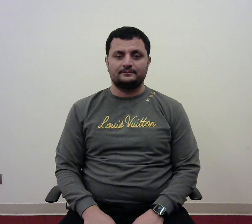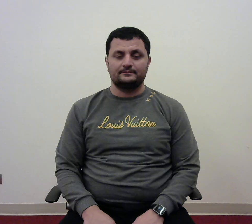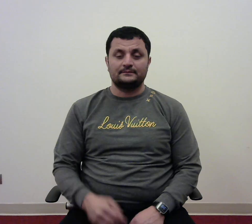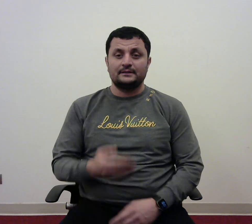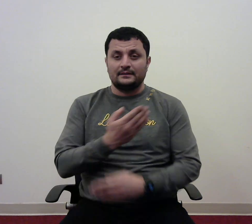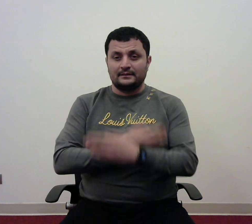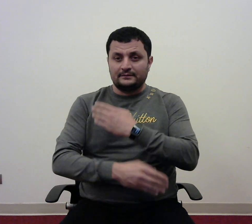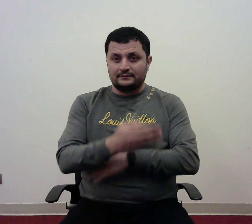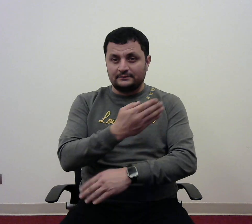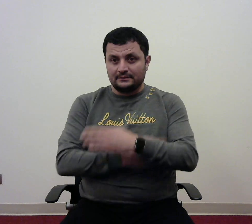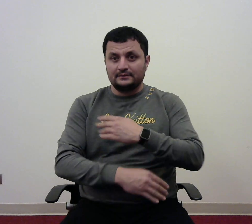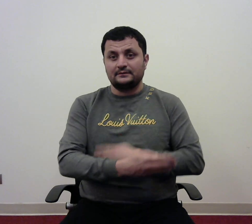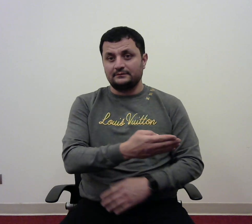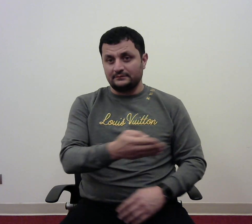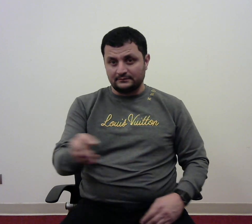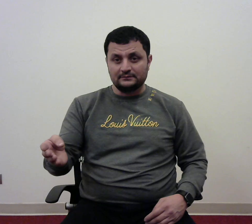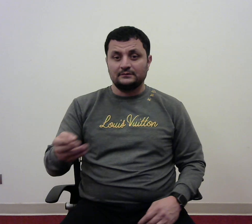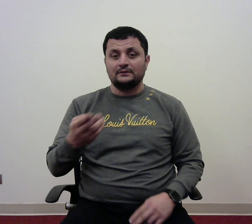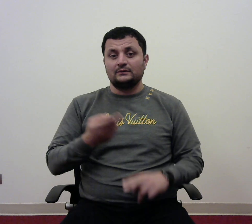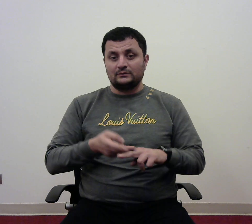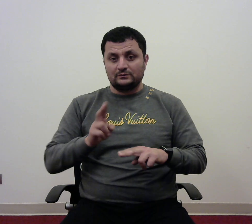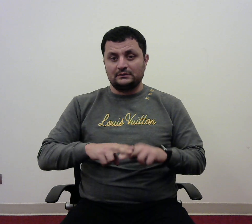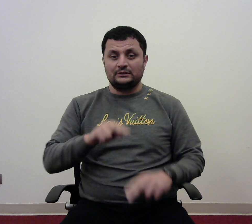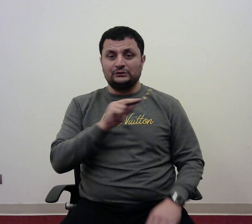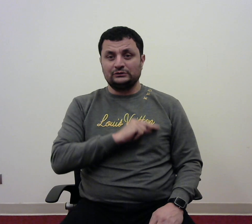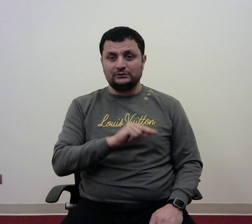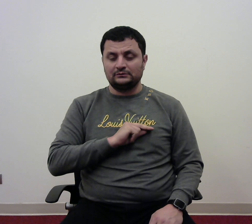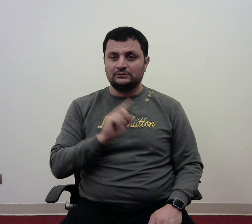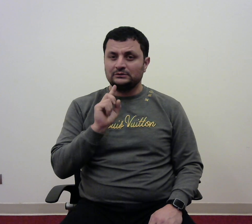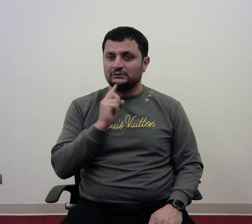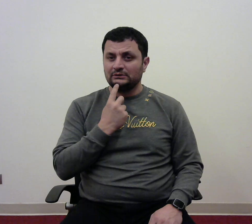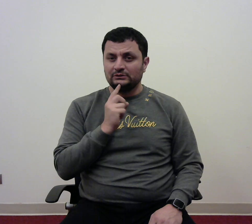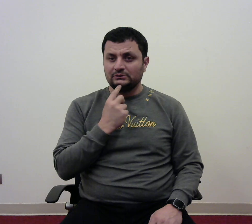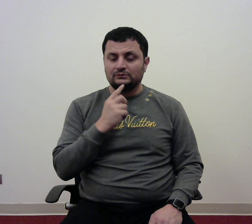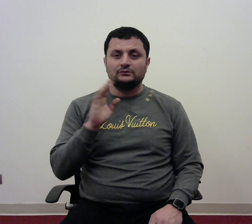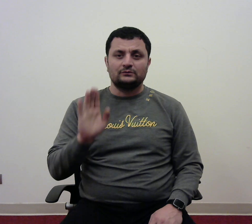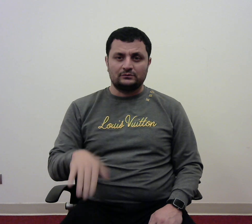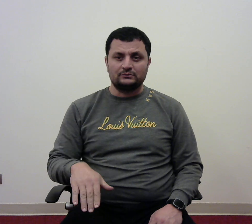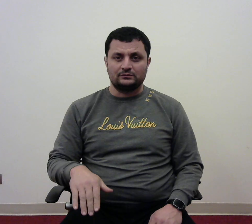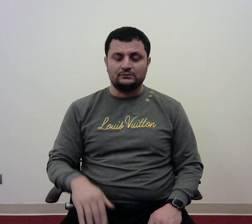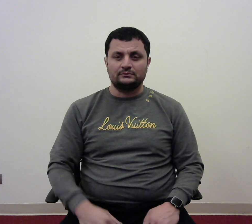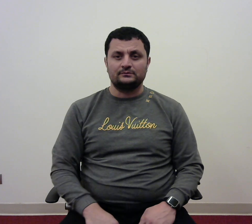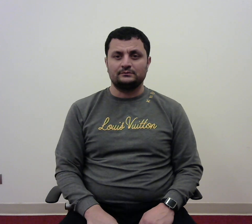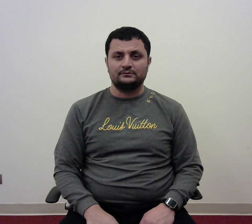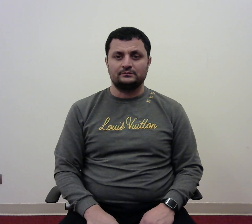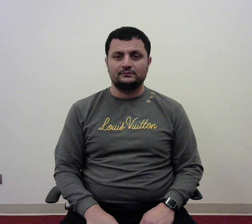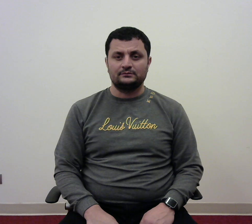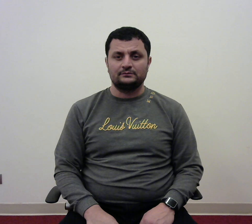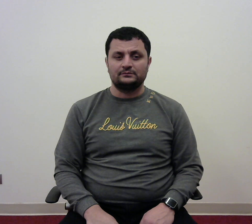Əlilliyi olanlar üçün iş çətin olur